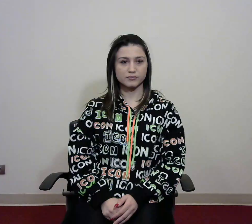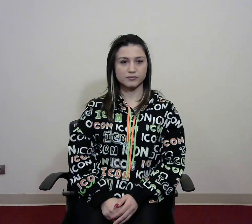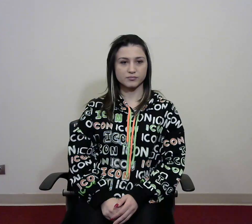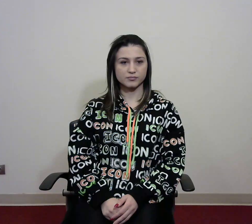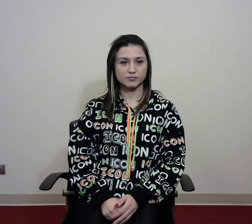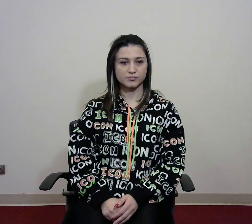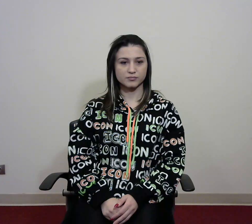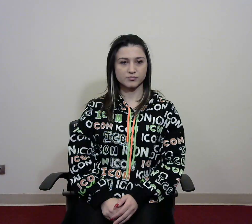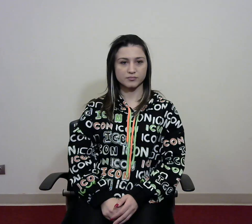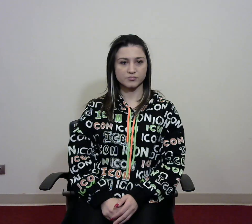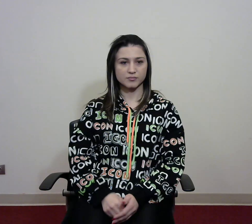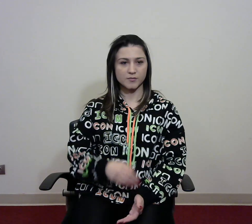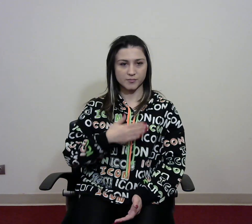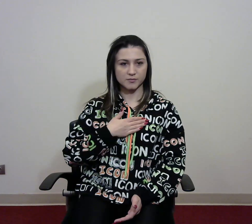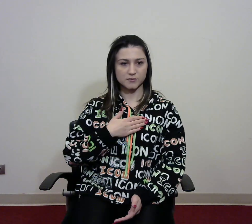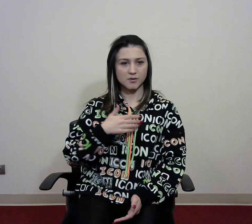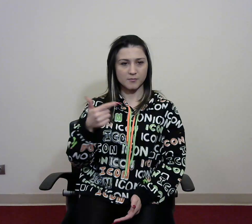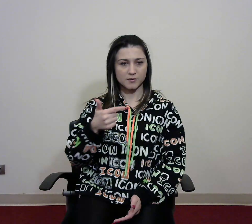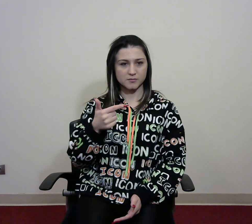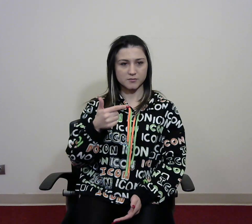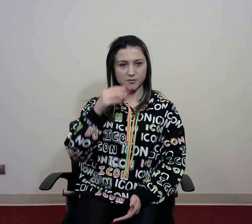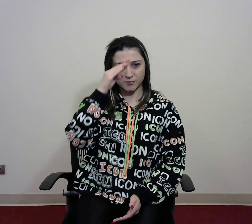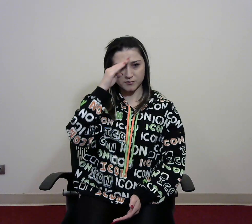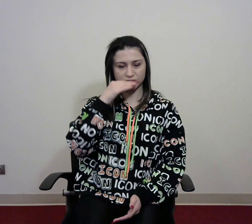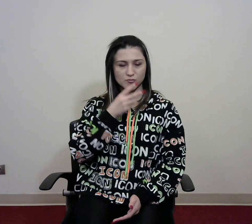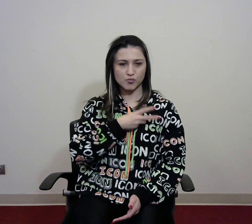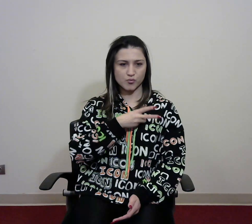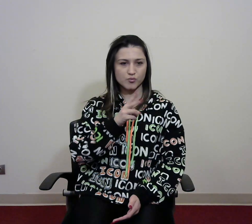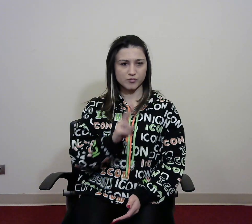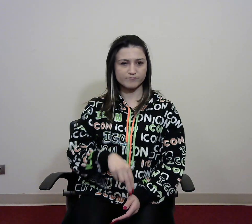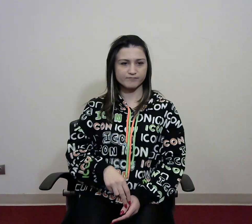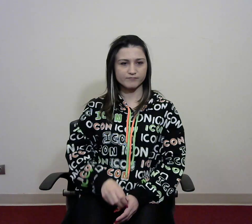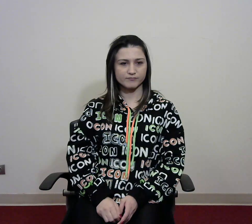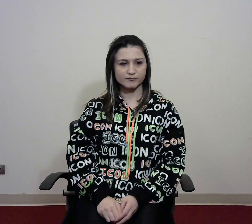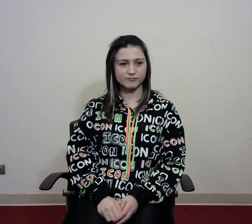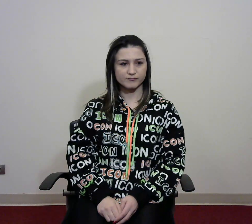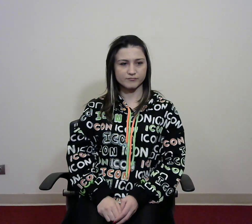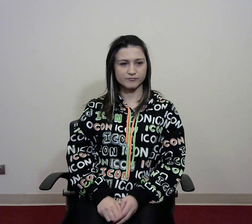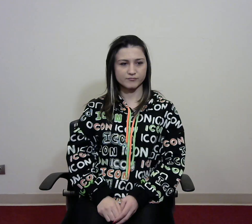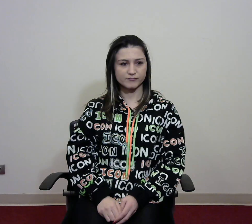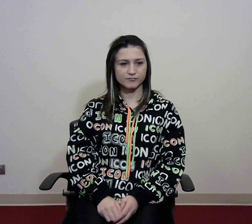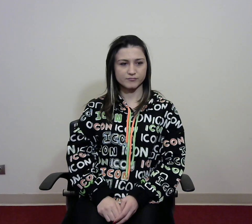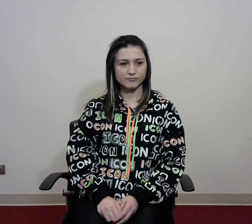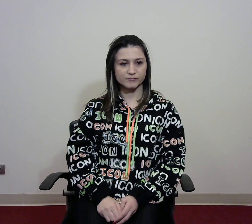Mənim qayınatam rəhmətə gedib